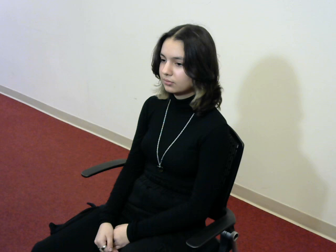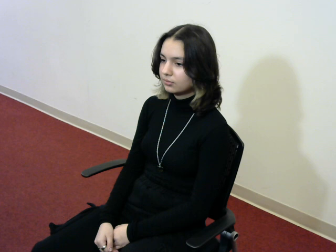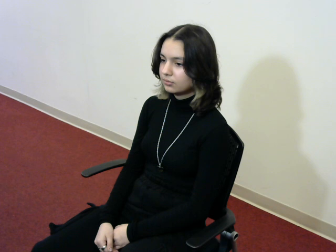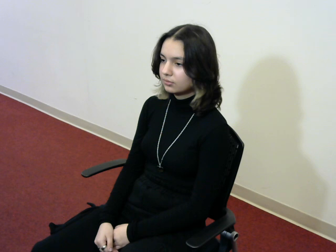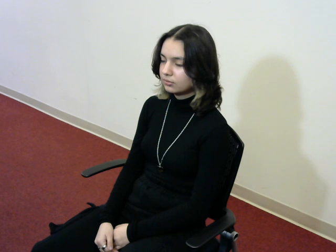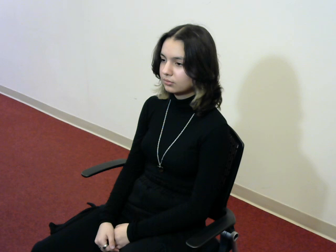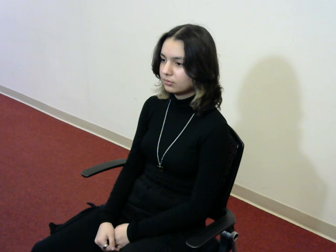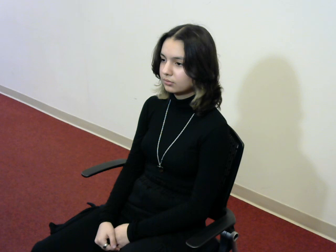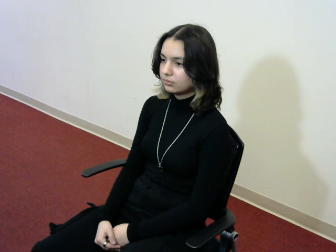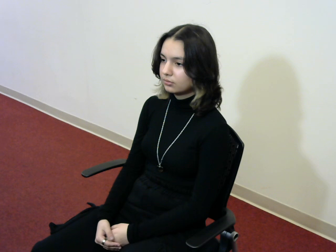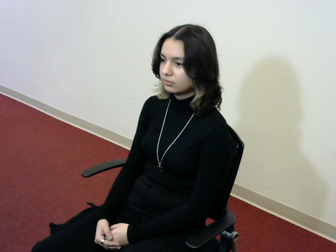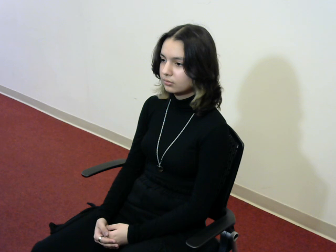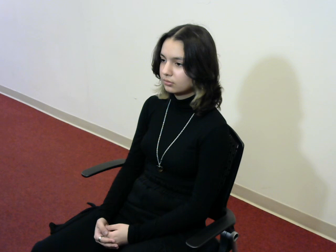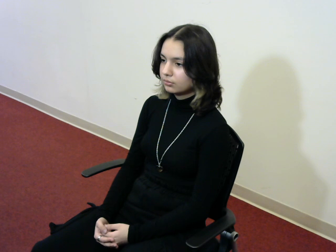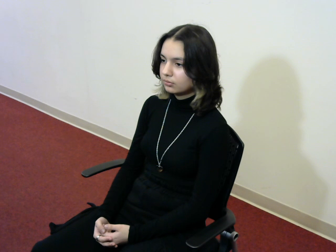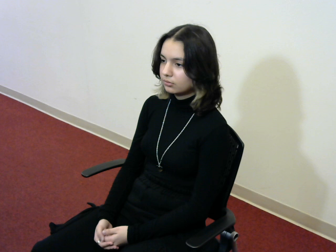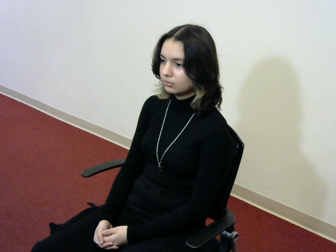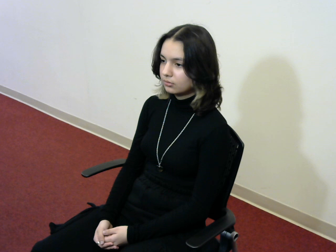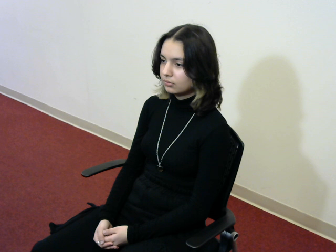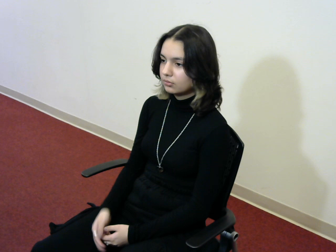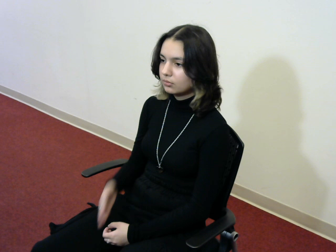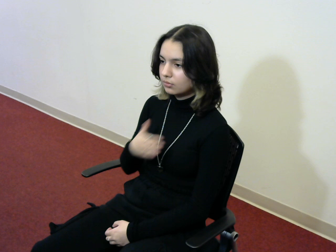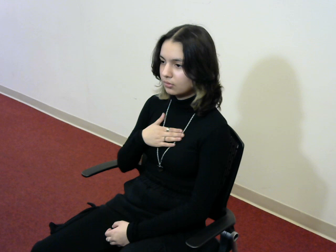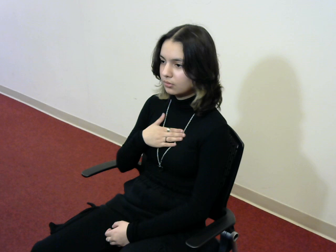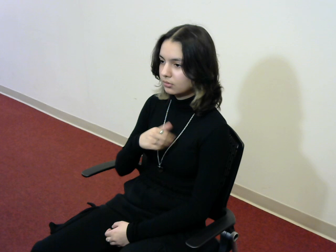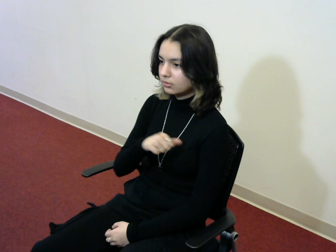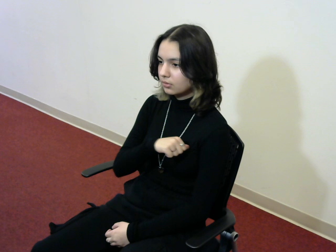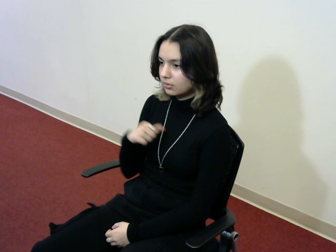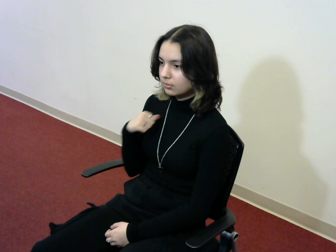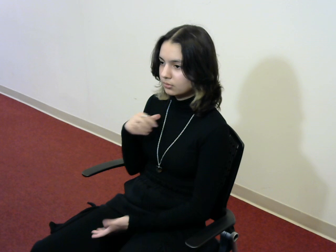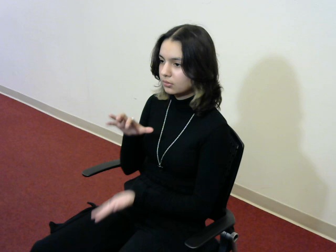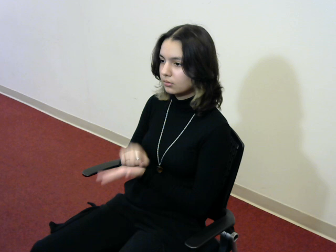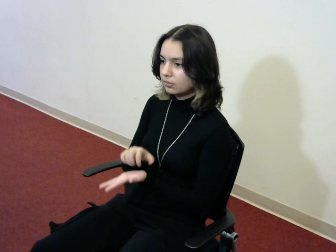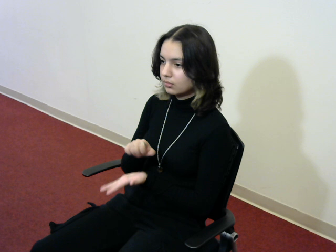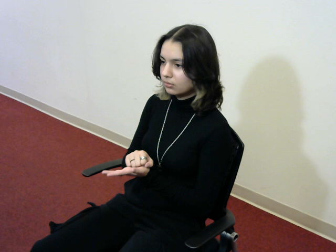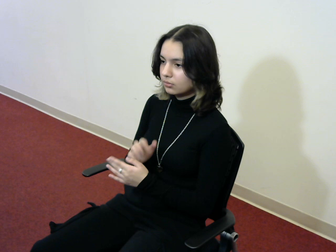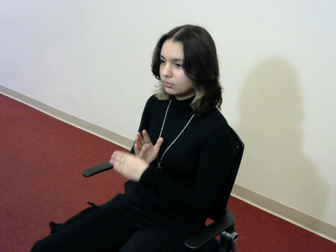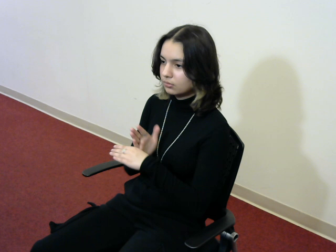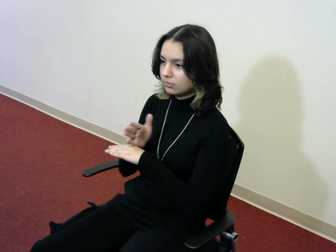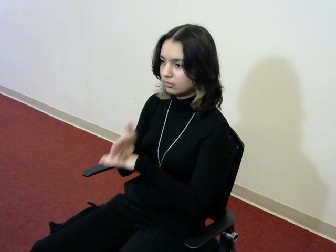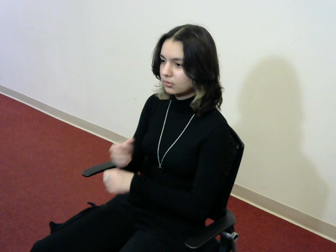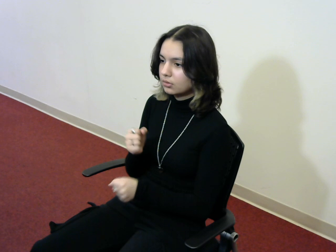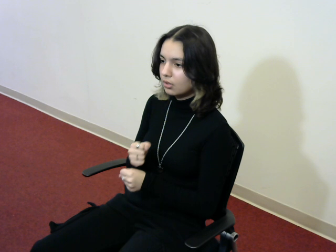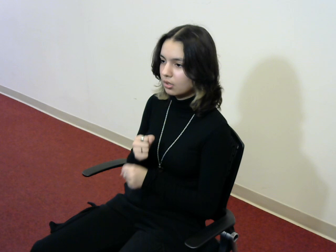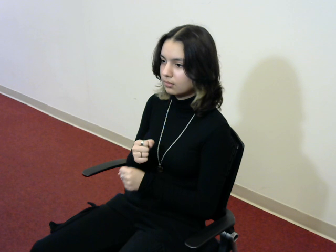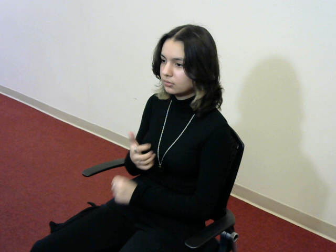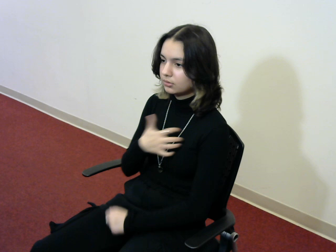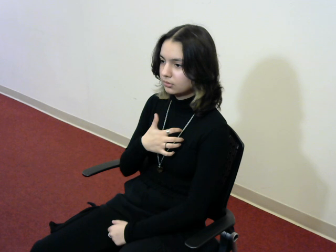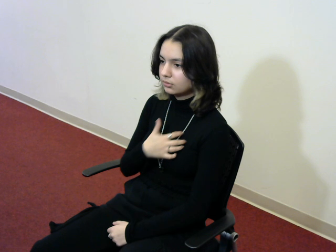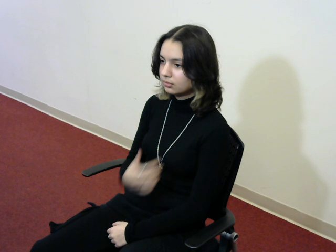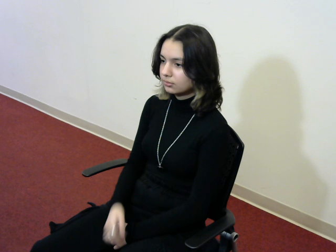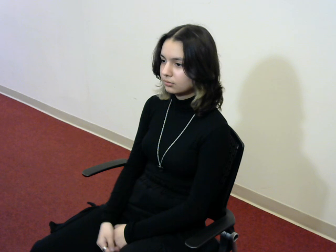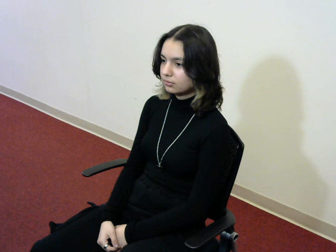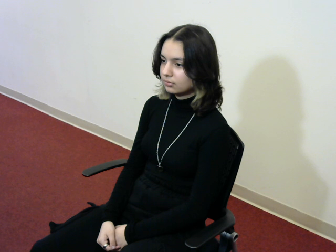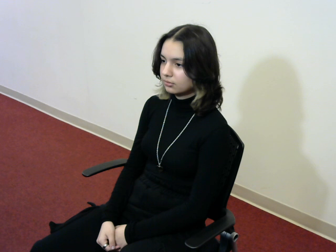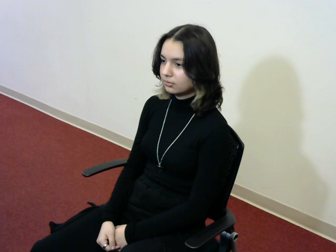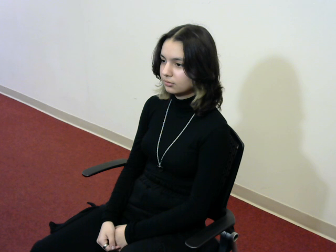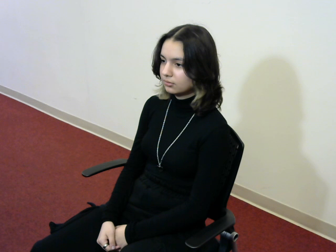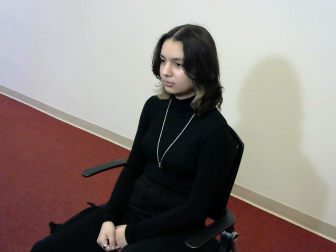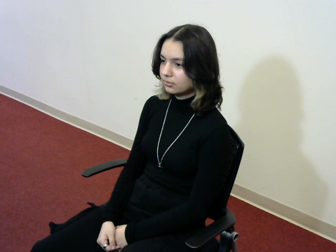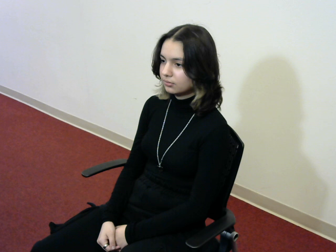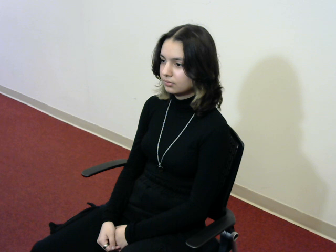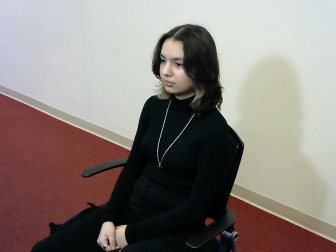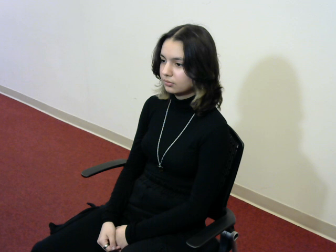Mən özünüməşğulluğa müraciət etmək istəyirəm